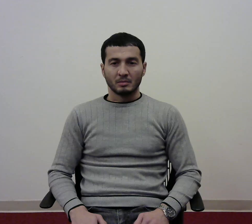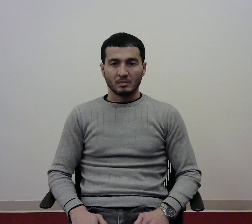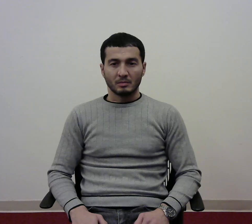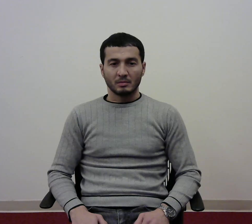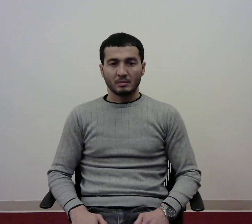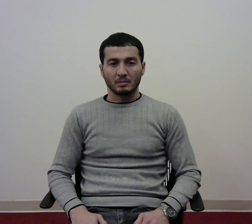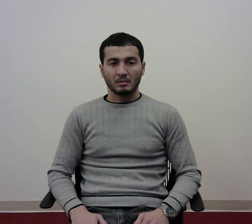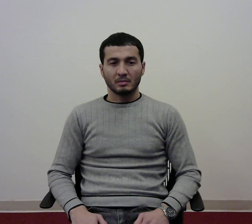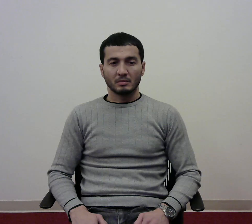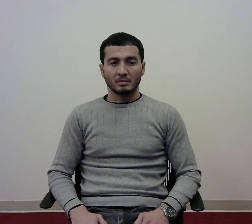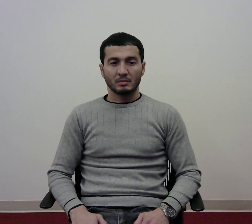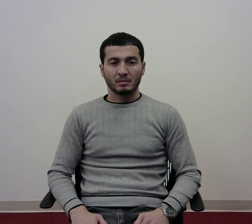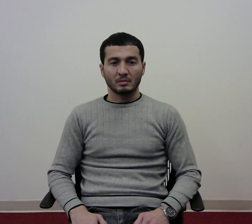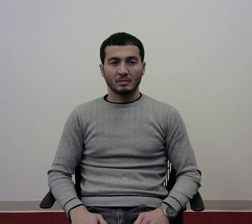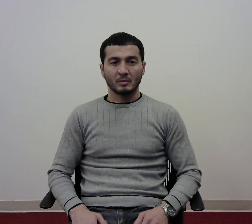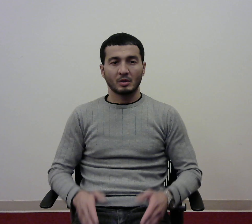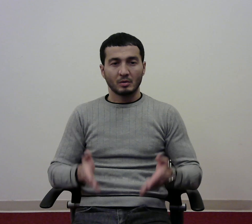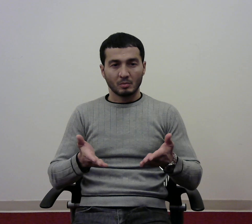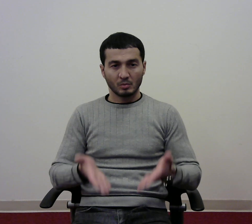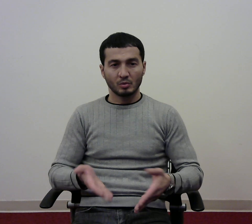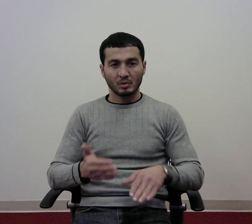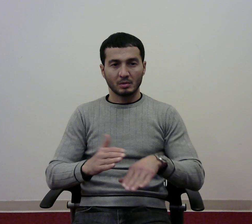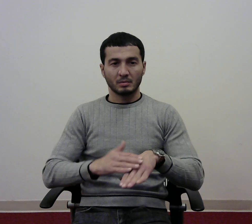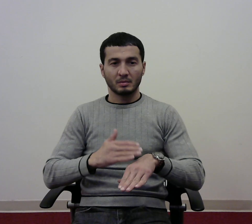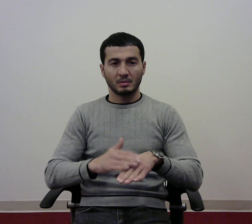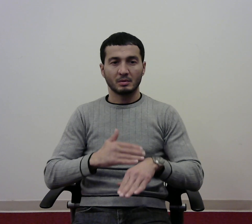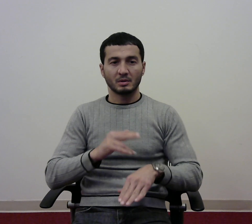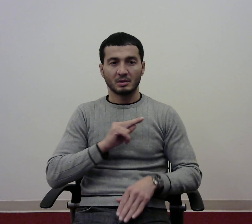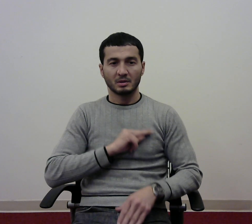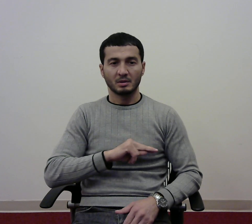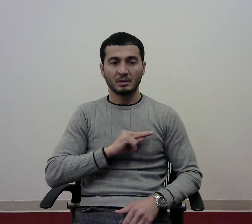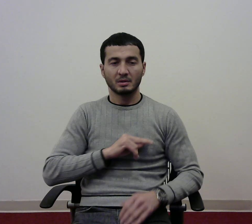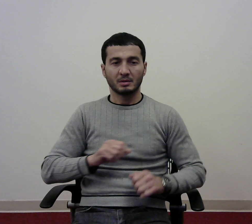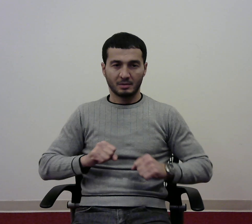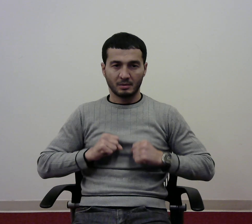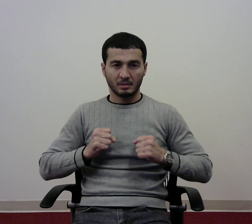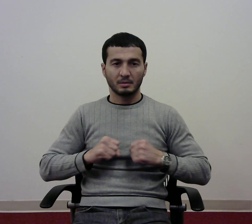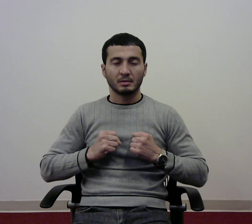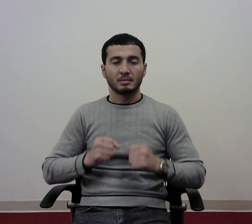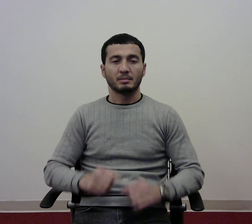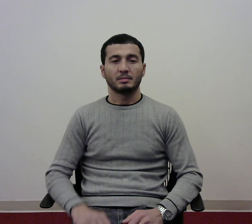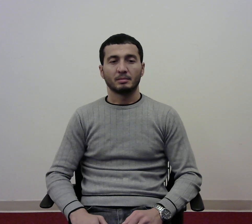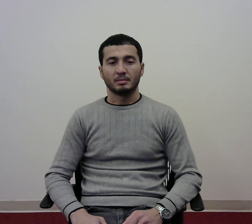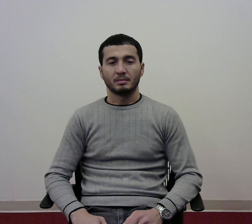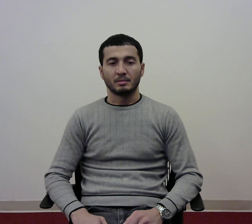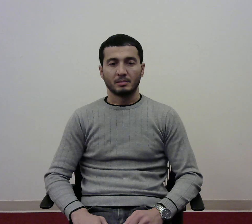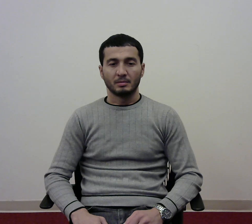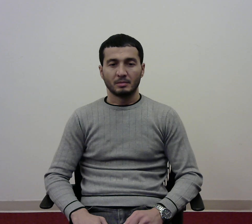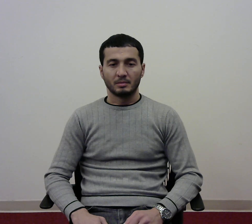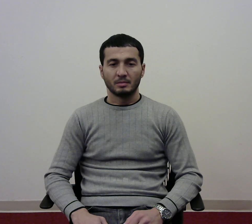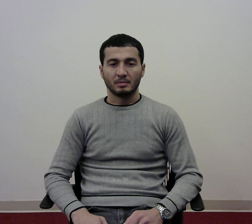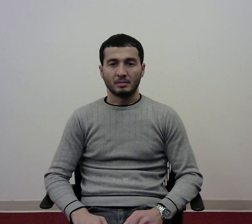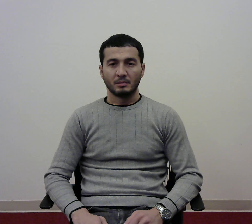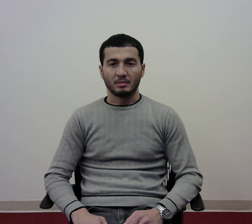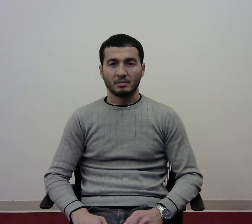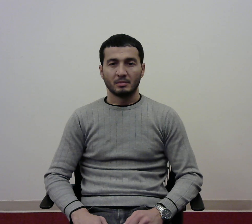Burda mehriban işçilər çalışır